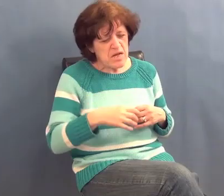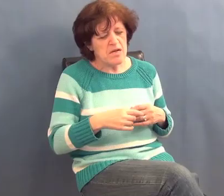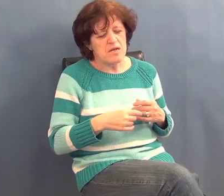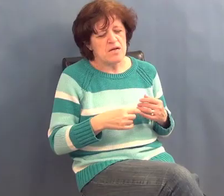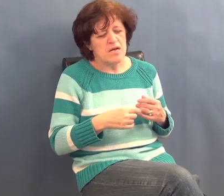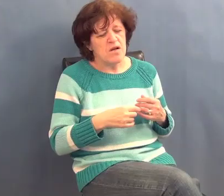Jednak prysznic.